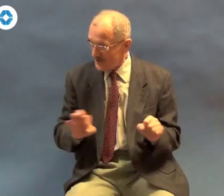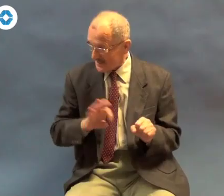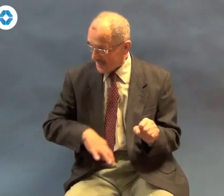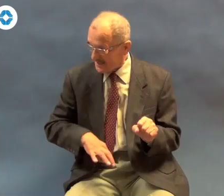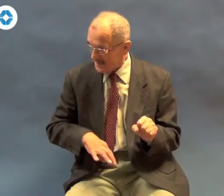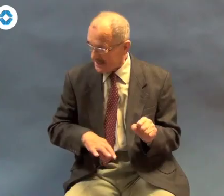Syn.